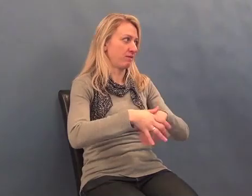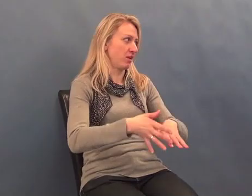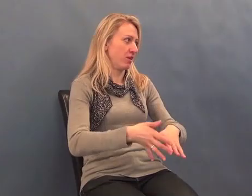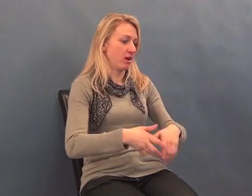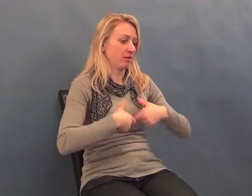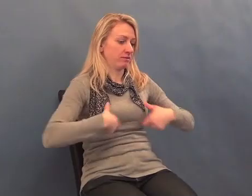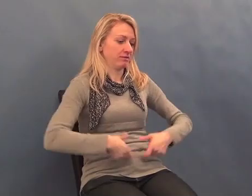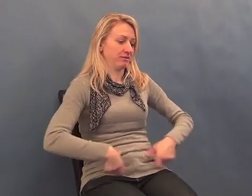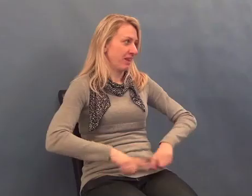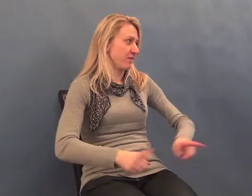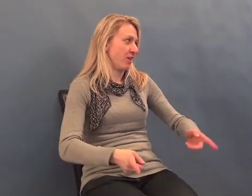W bikini nie wolno.